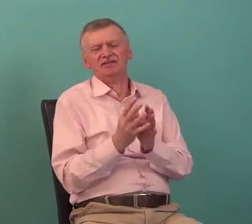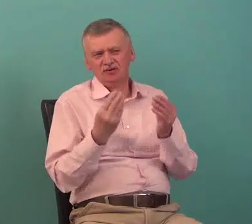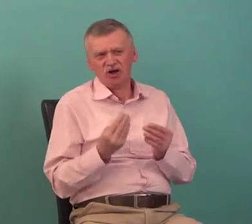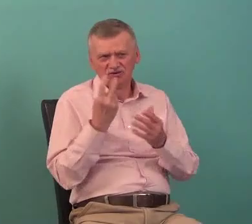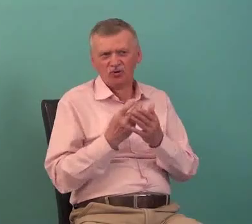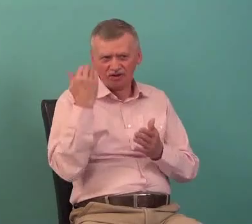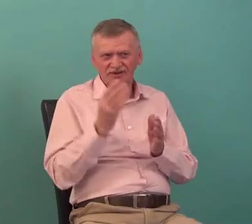Dziewiętnastego mam urodziny.